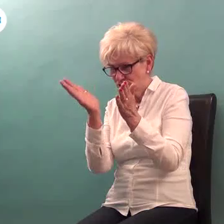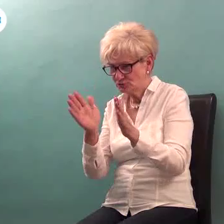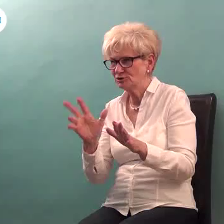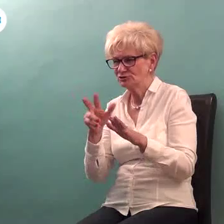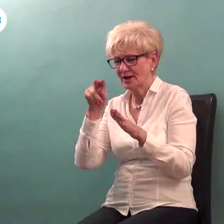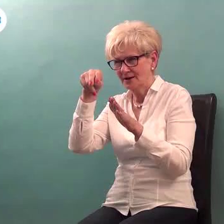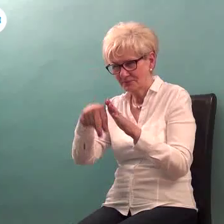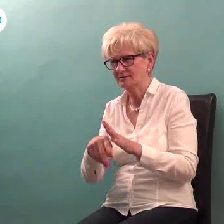Wkładają żabę do środka.